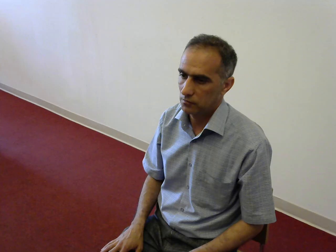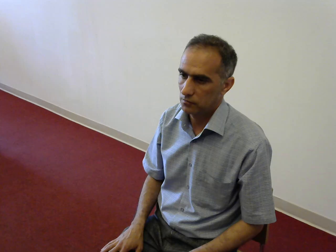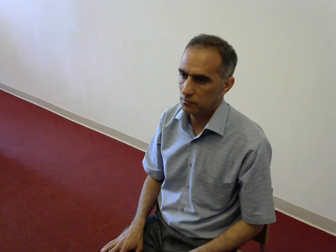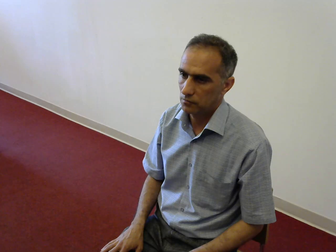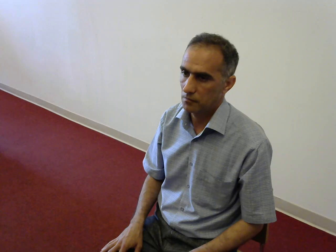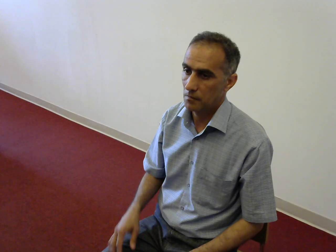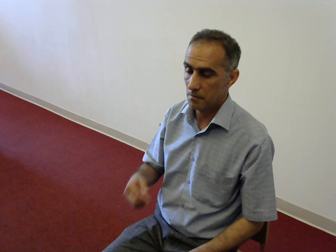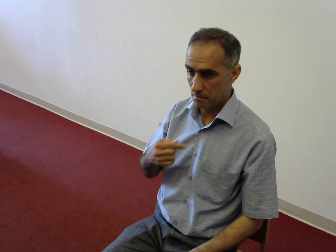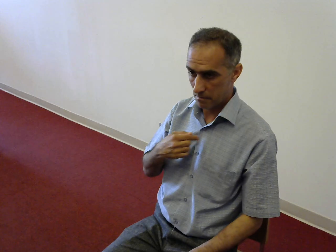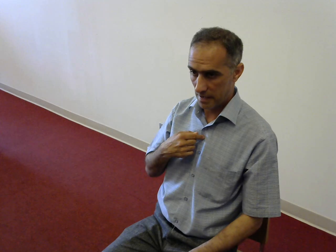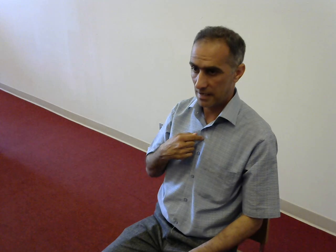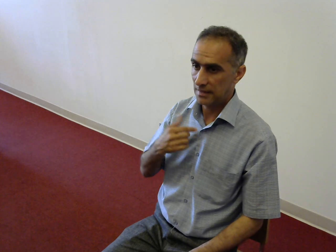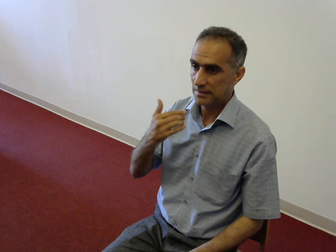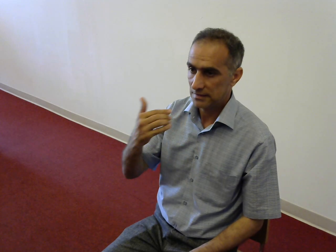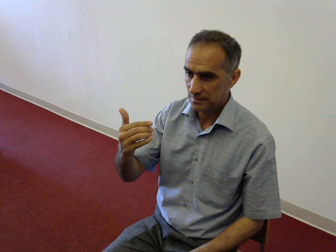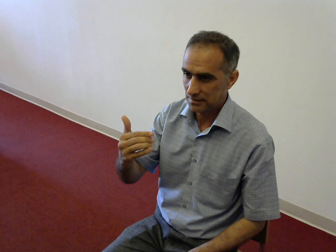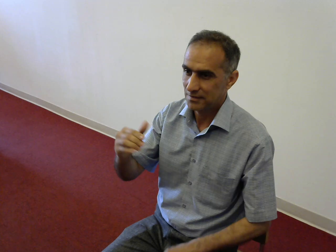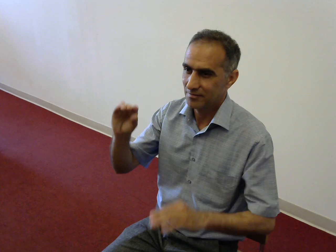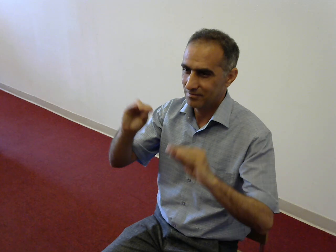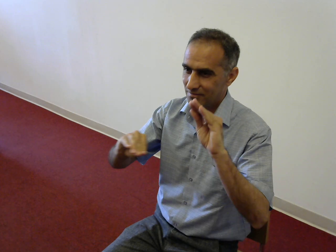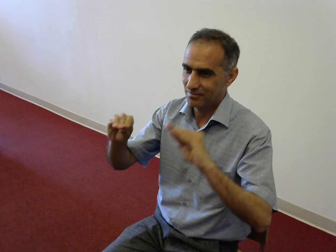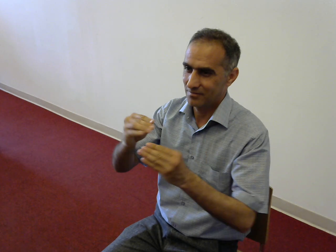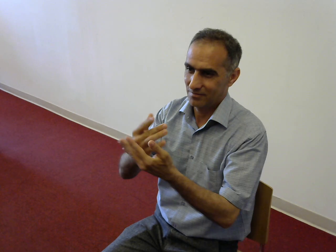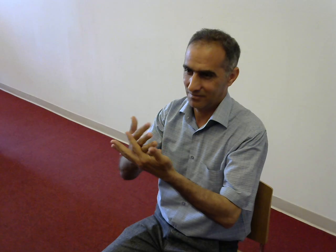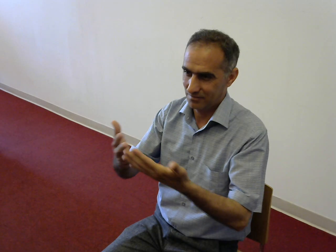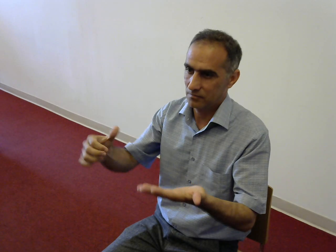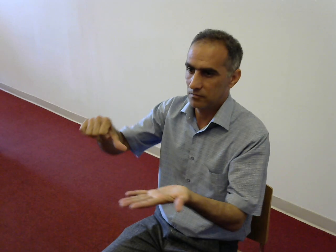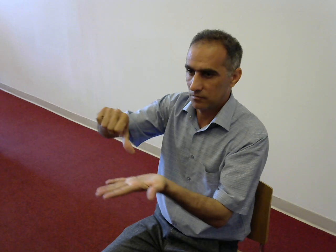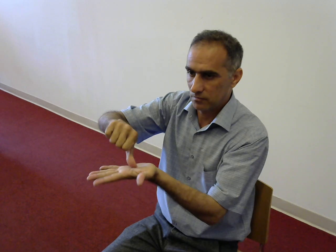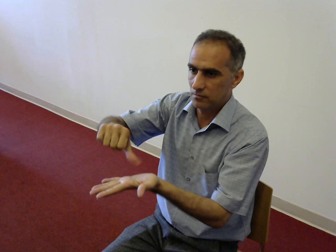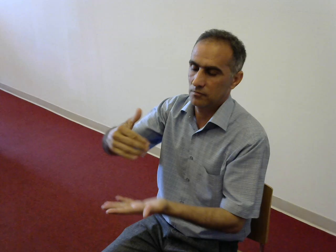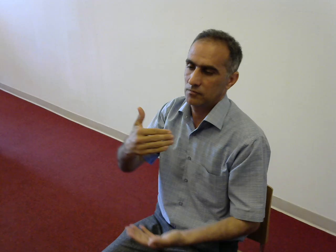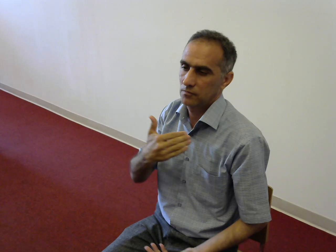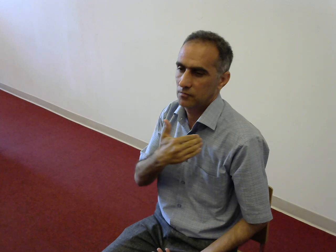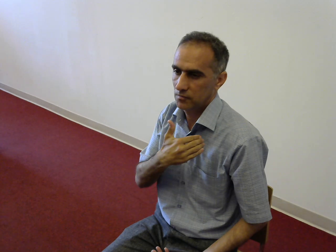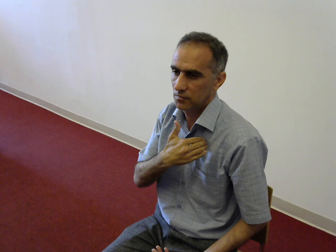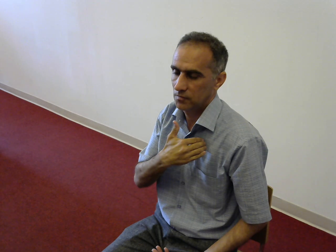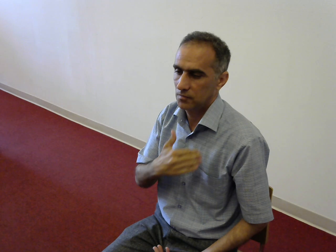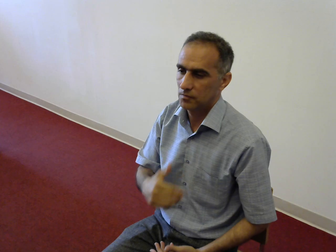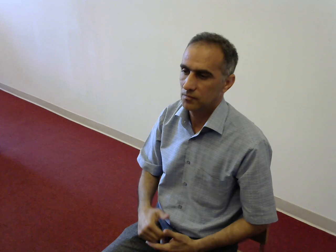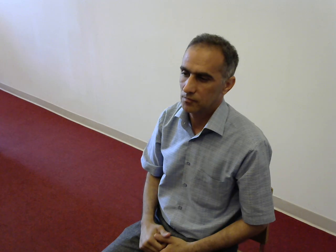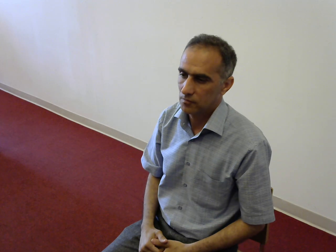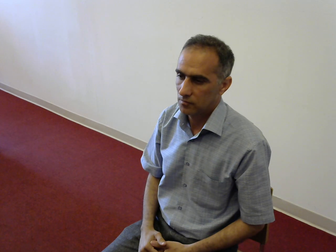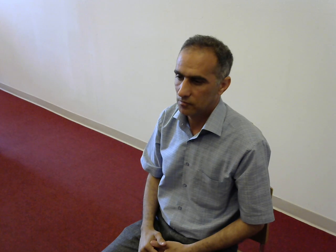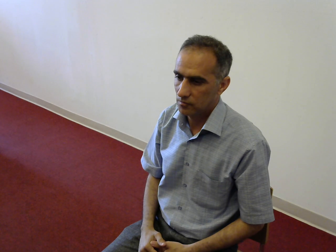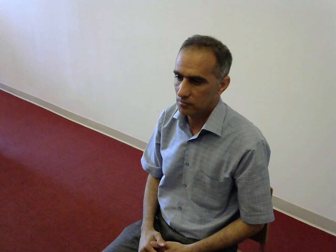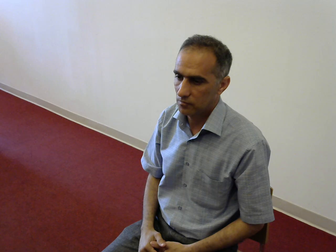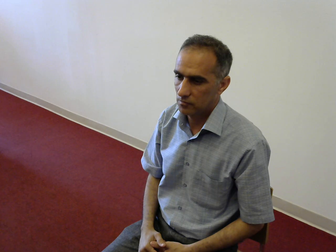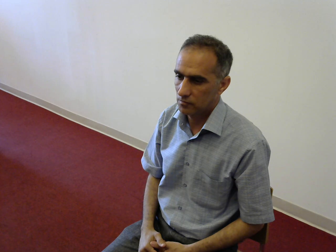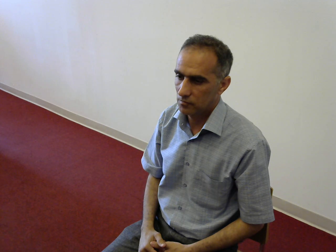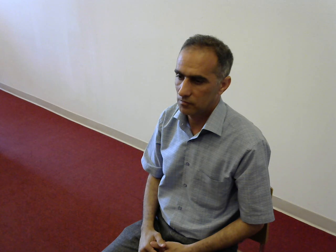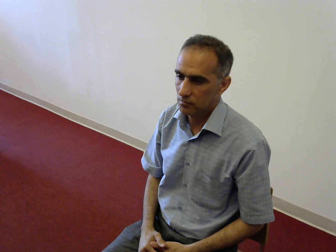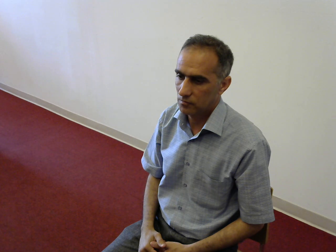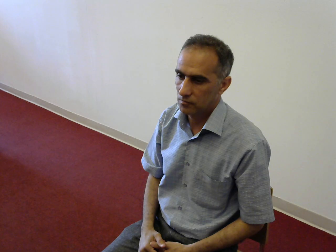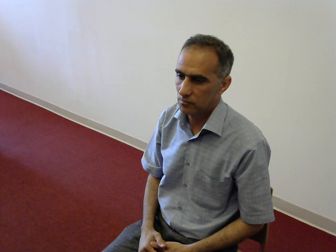Mən sizin layihədə iştirak etmək istərdim